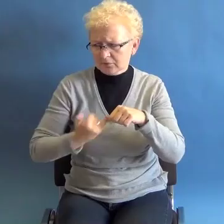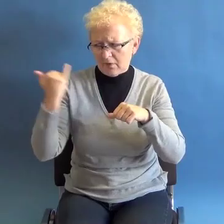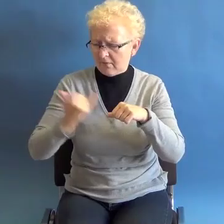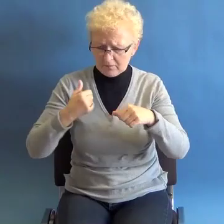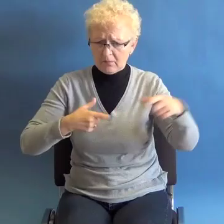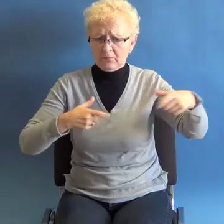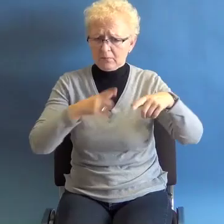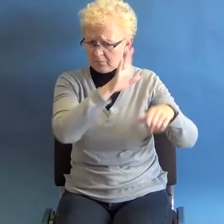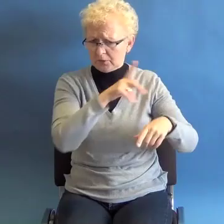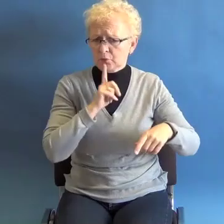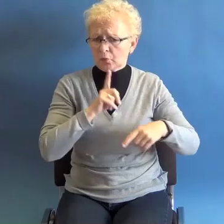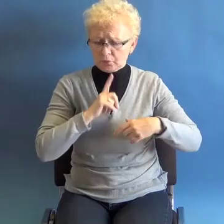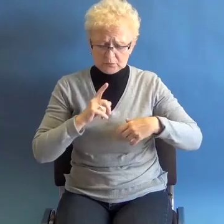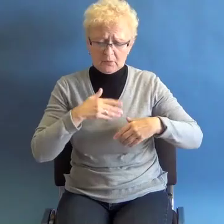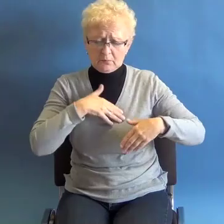Miała sztuczną wkładkę.